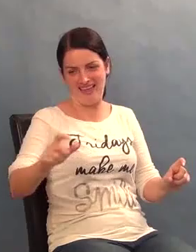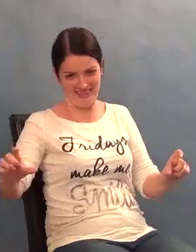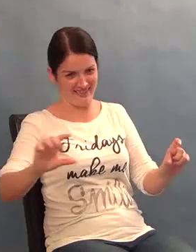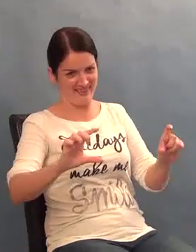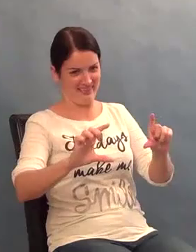Aha.